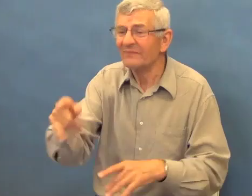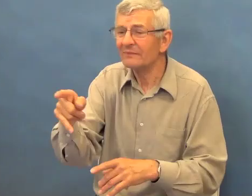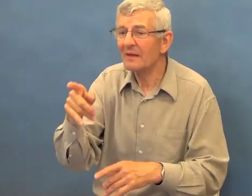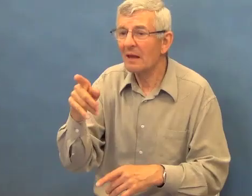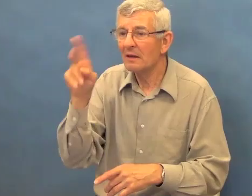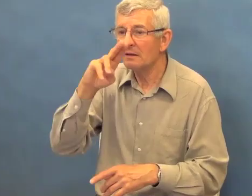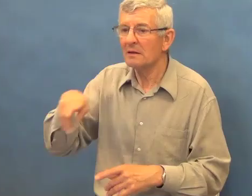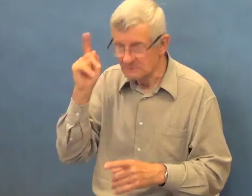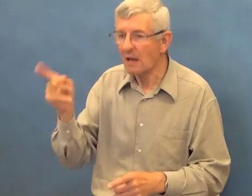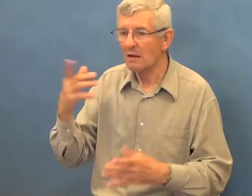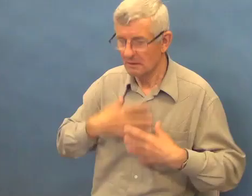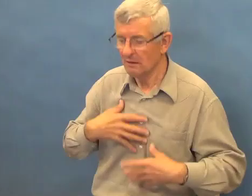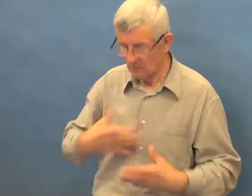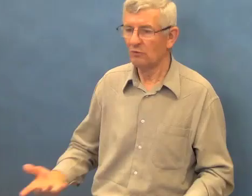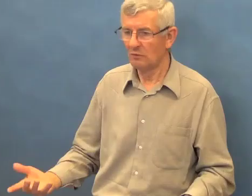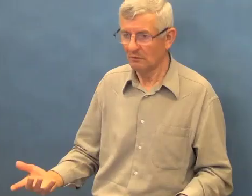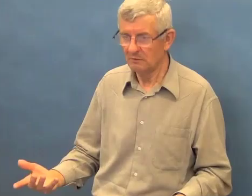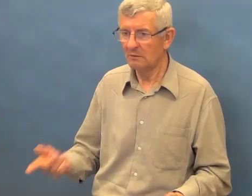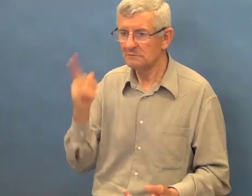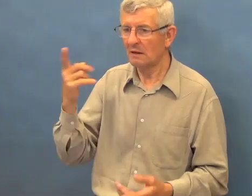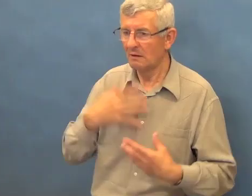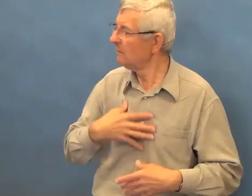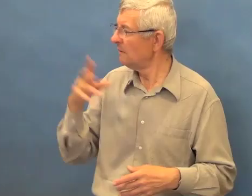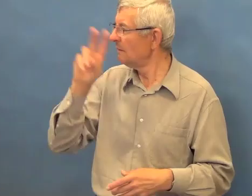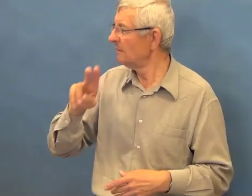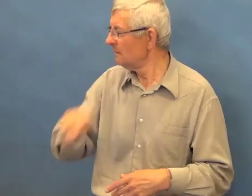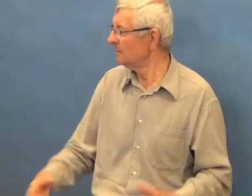Koło skreślone, to znaczy, że zakaz kąpieli, tak znaczy to skreślone koło.